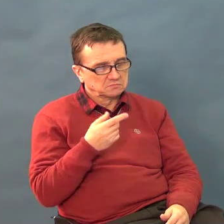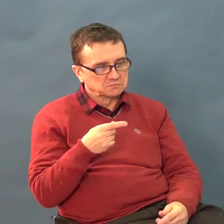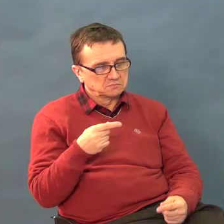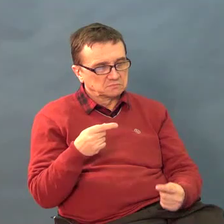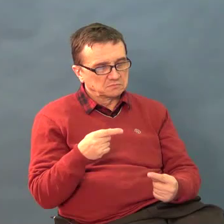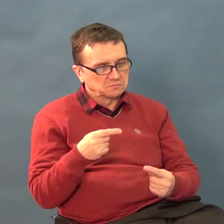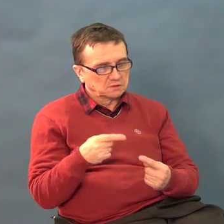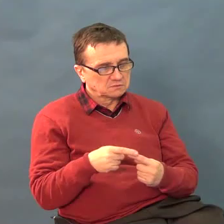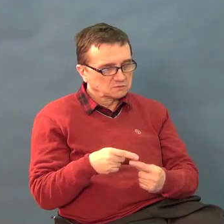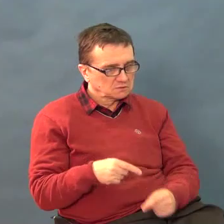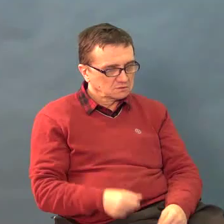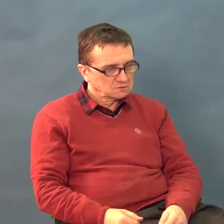Pasuje.